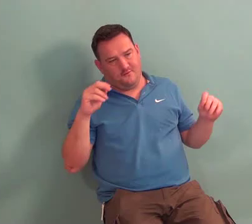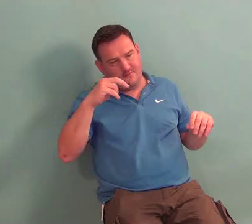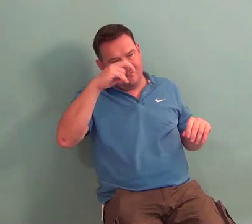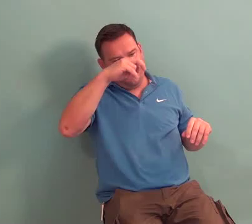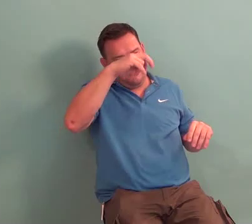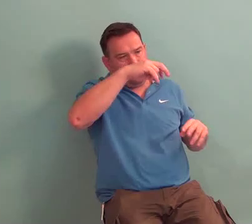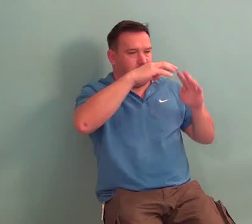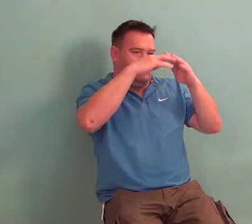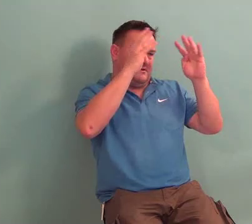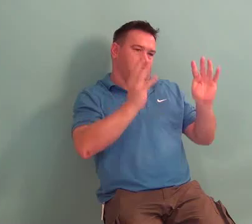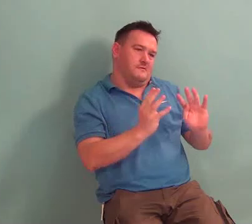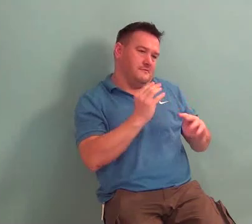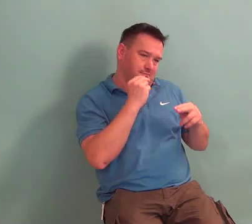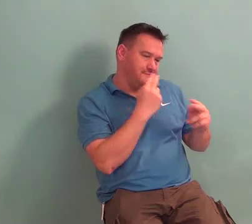Skacze sobie i wraca do klatki.